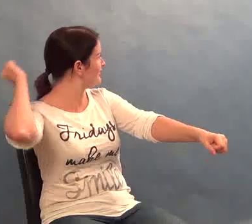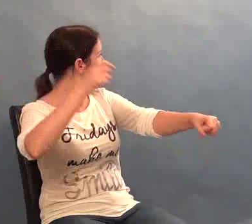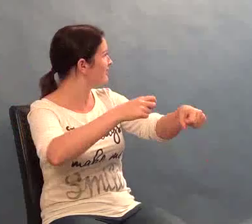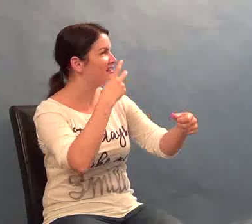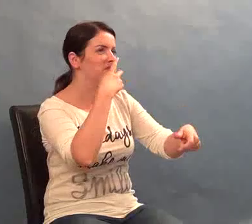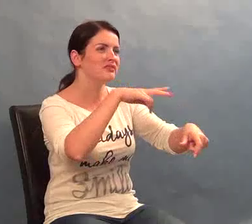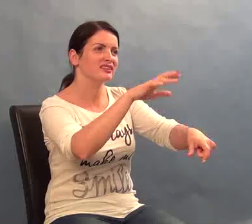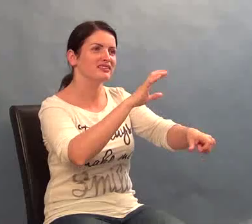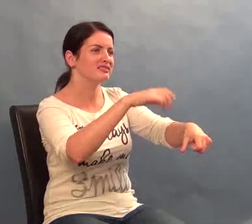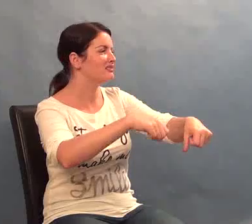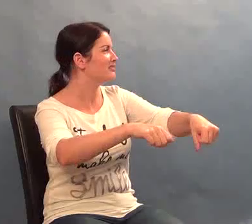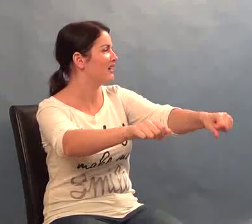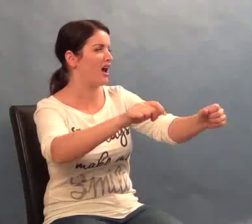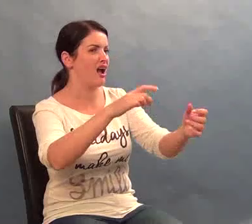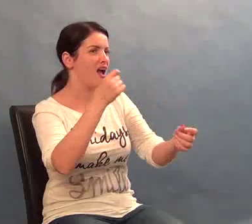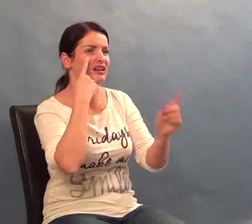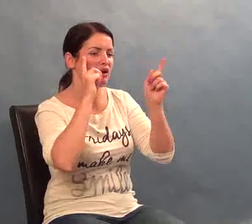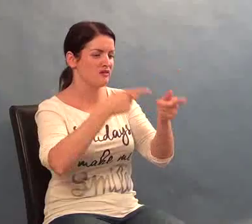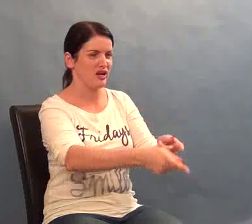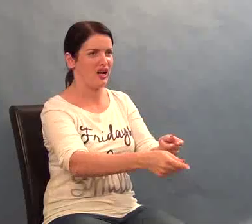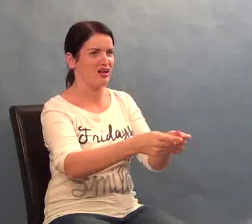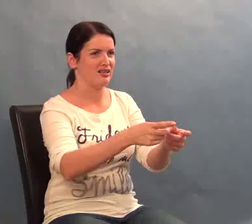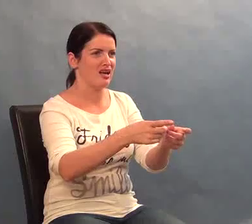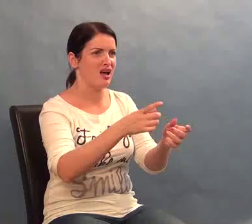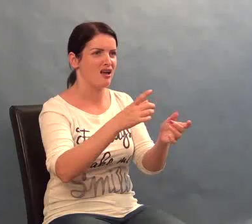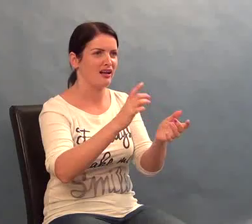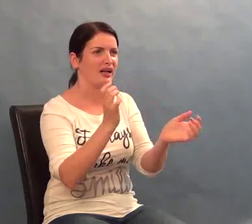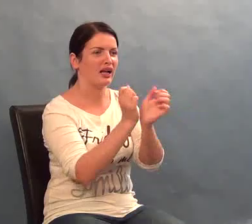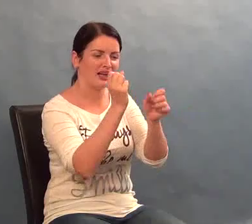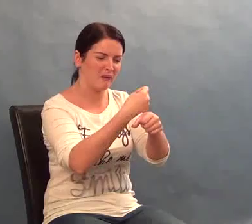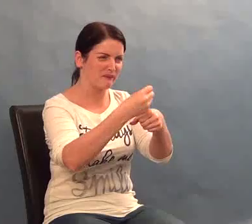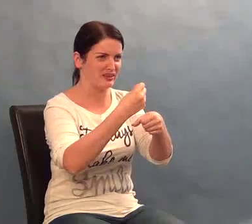Chłopiec ogląda się za dziewczyną i nie zauważa leżącego kamienia.